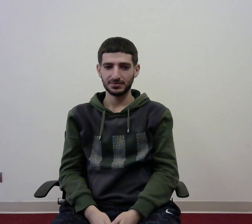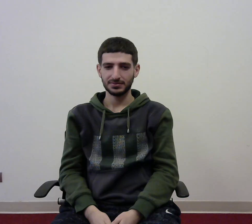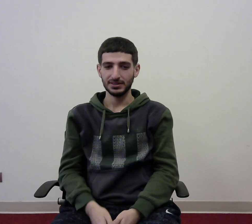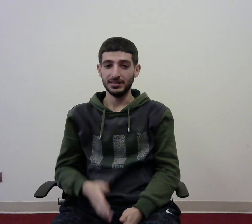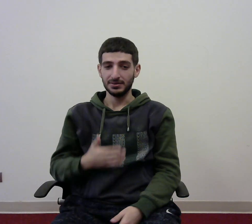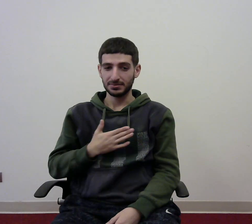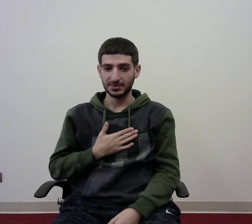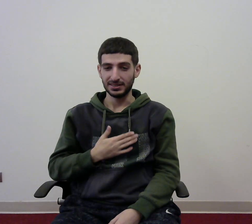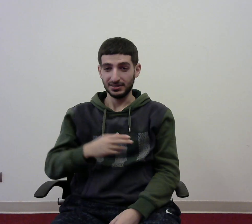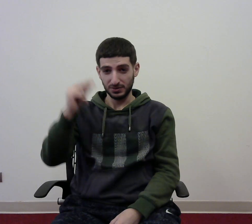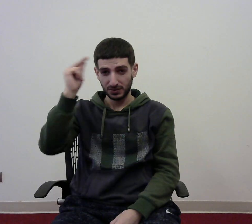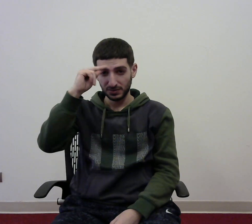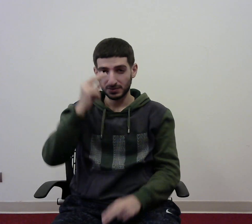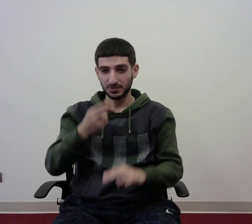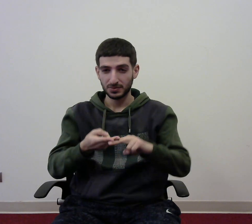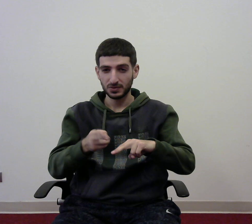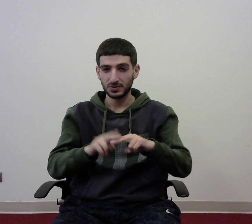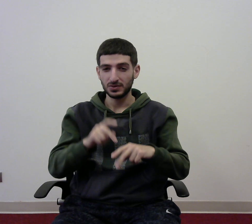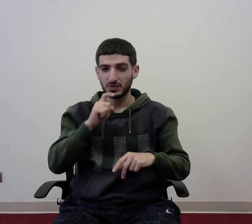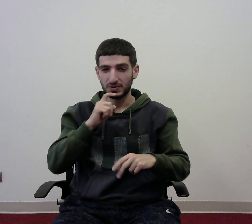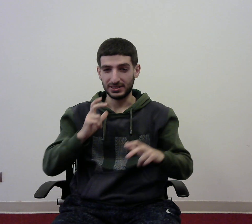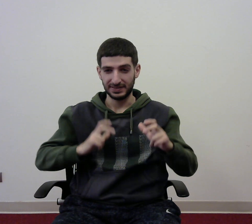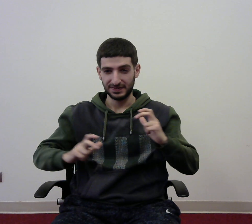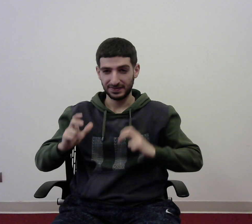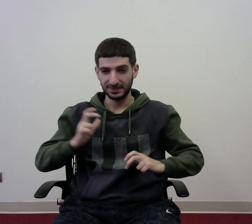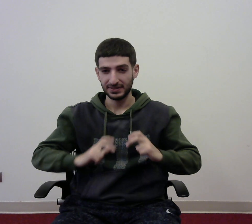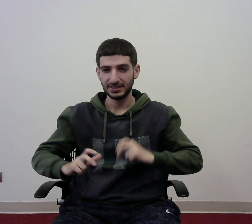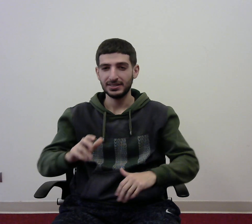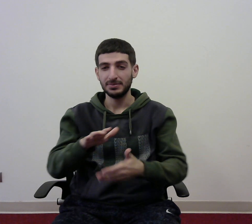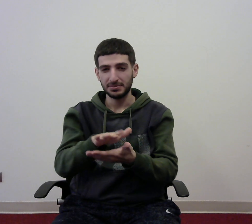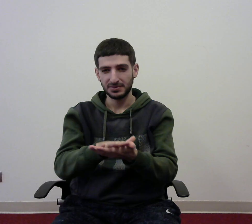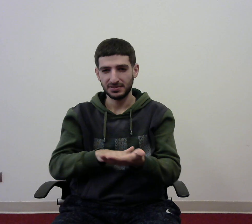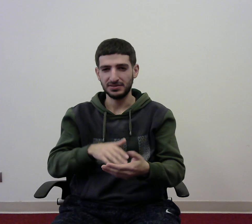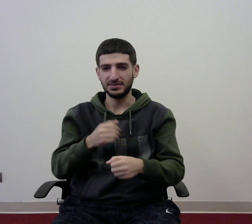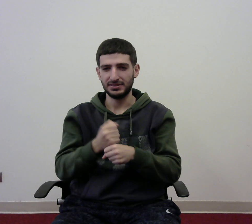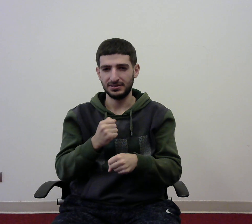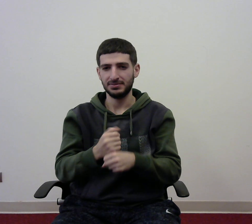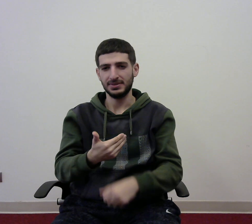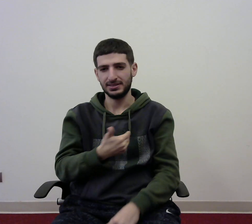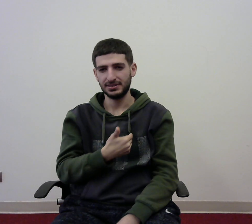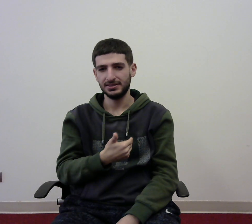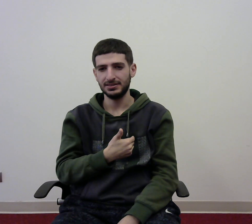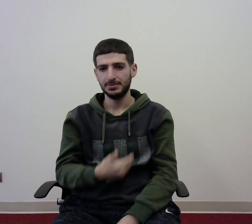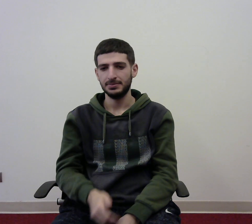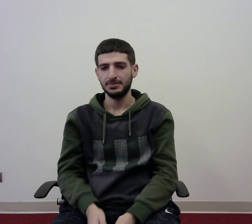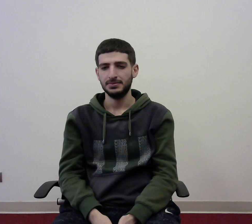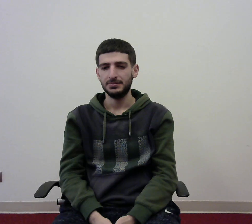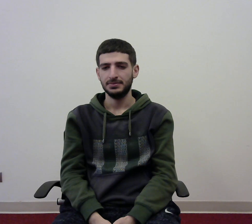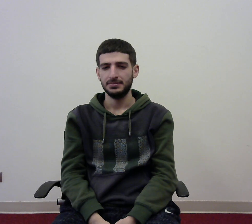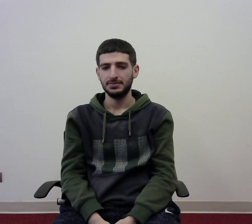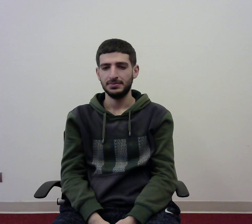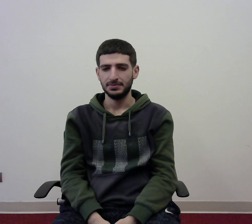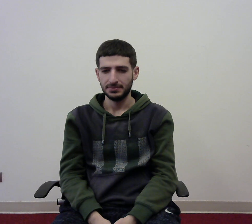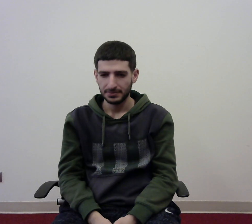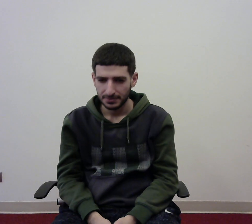Mən təhsilimi bu universitetdə davam etmək istəyirəm